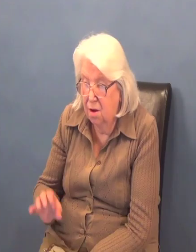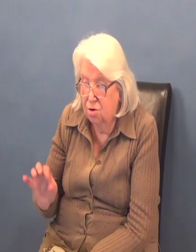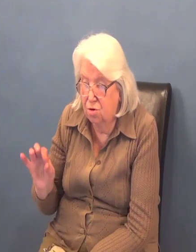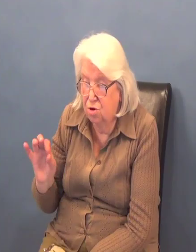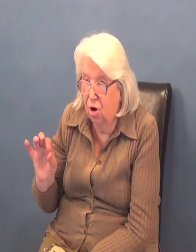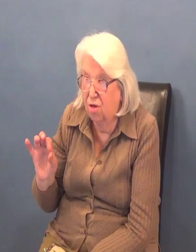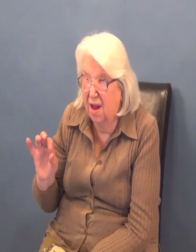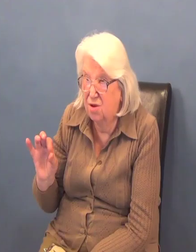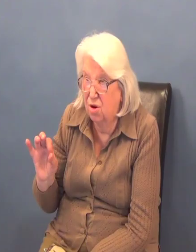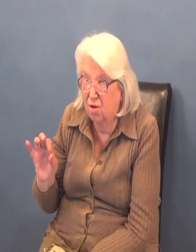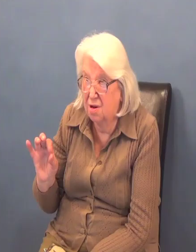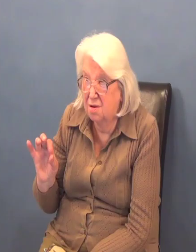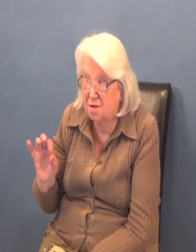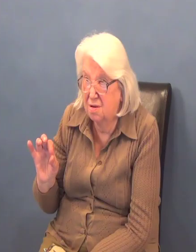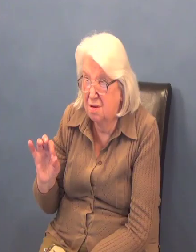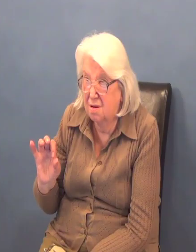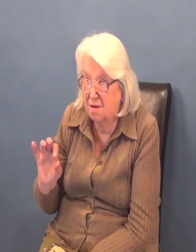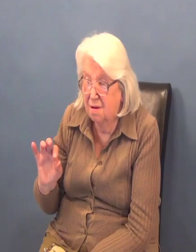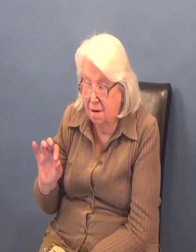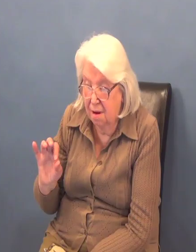Środa?